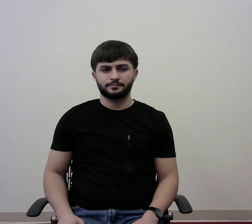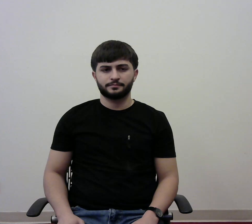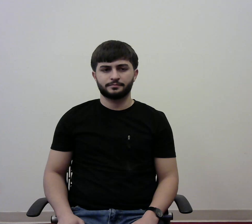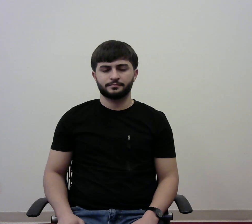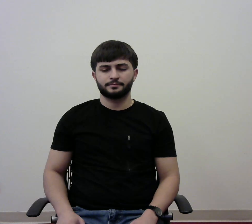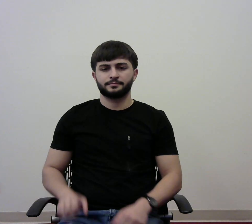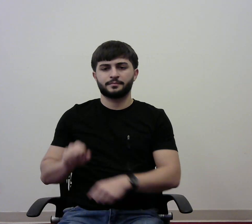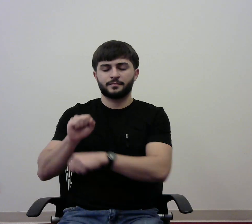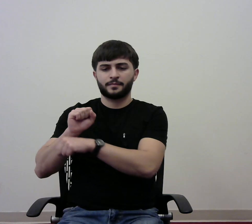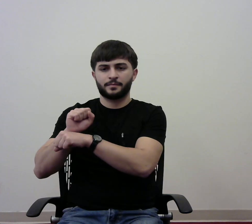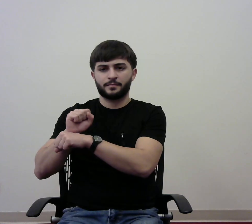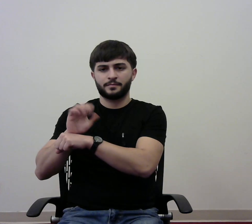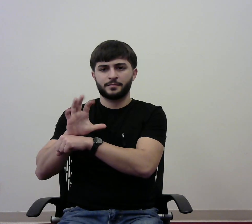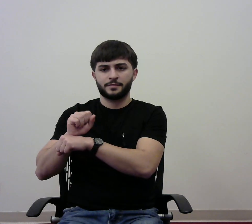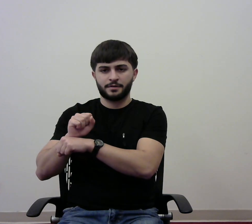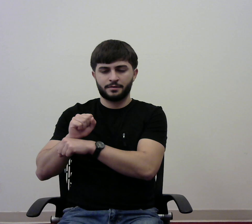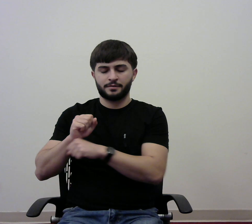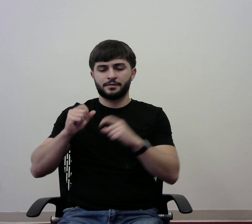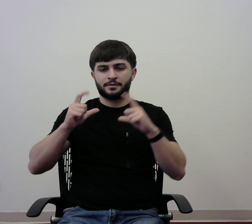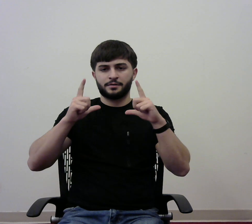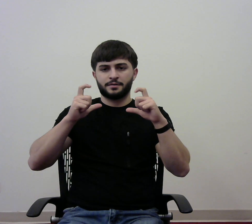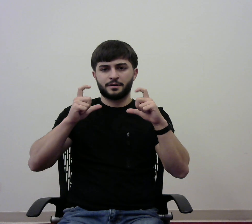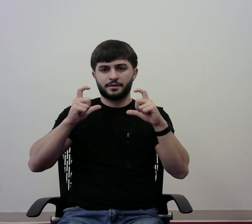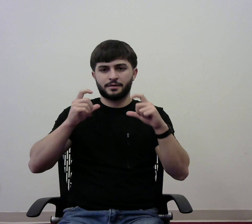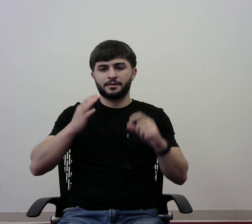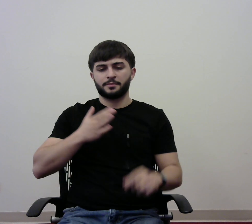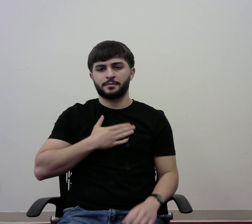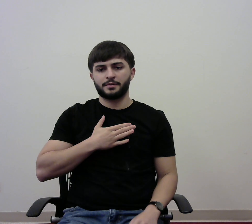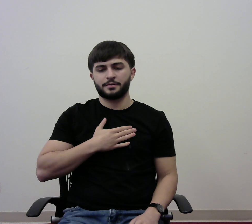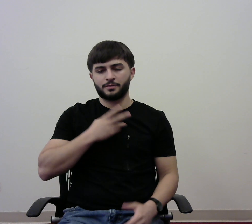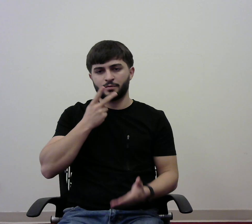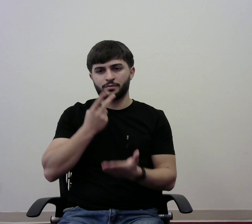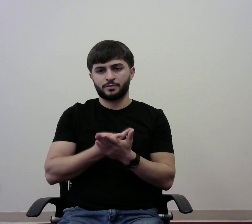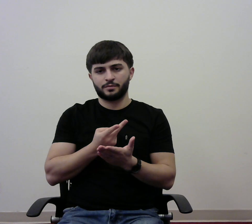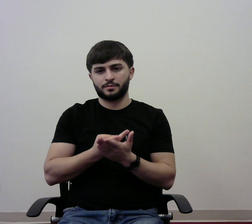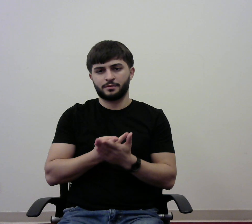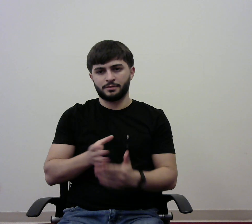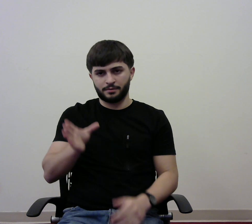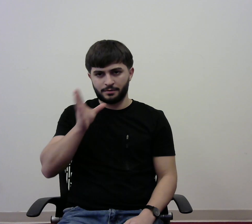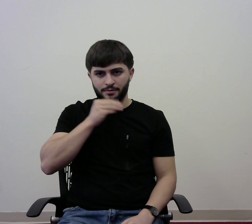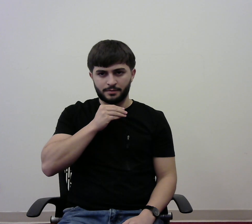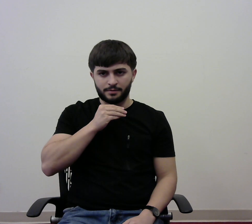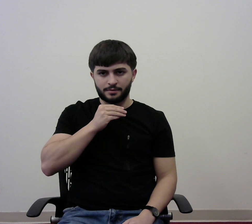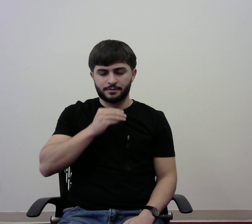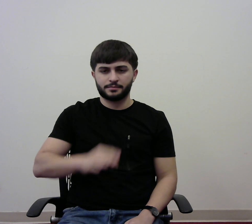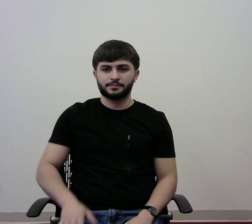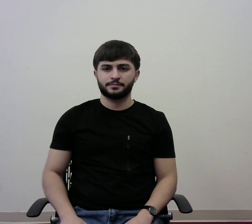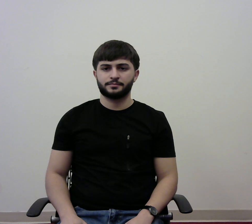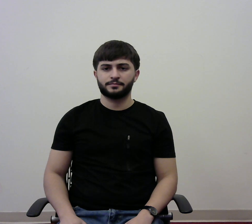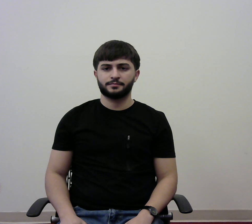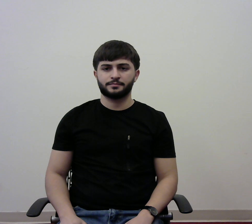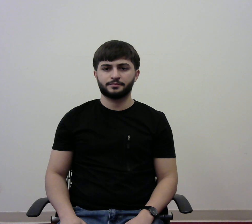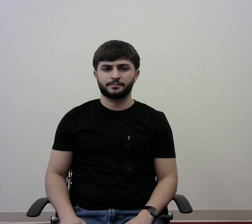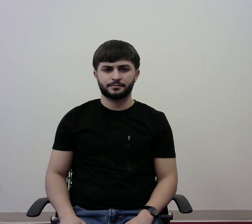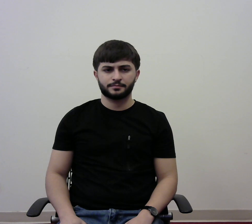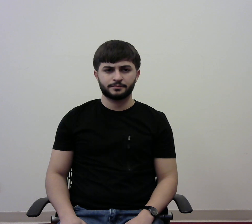Çəkdiyin şəkilləri mənə göstərə bilərsənmi?